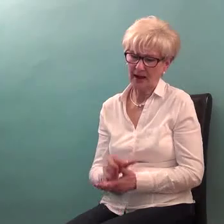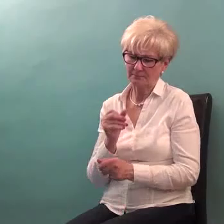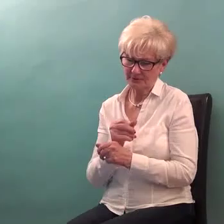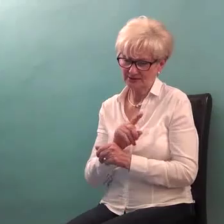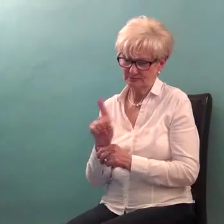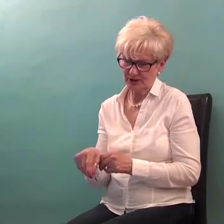Po pracy...